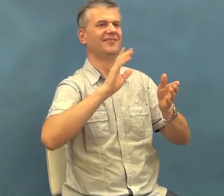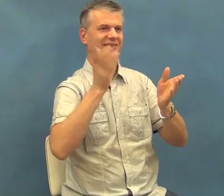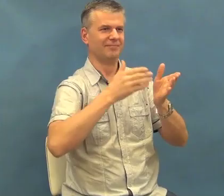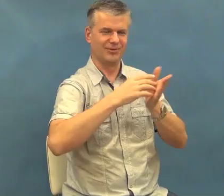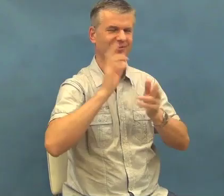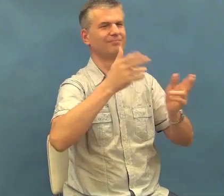Wrócili.